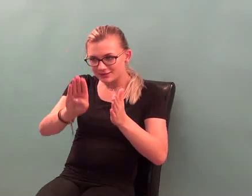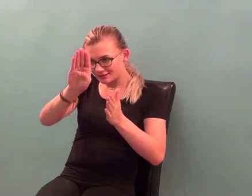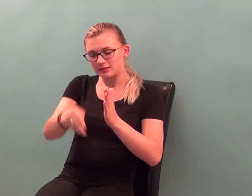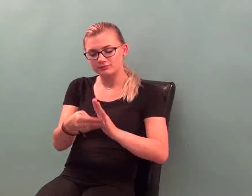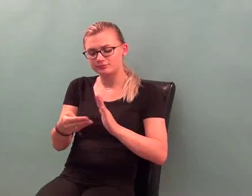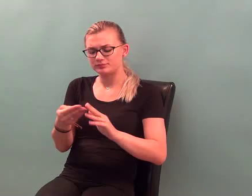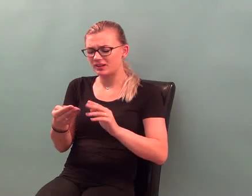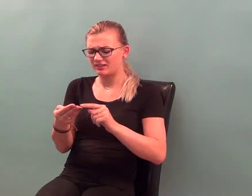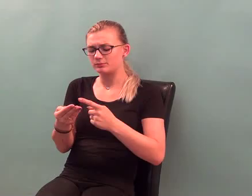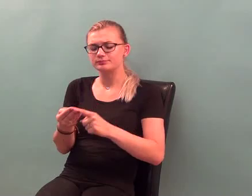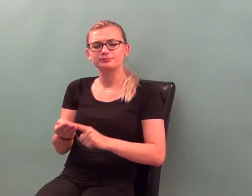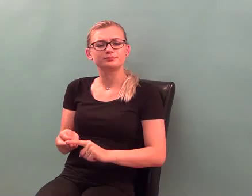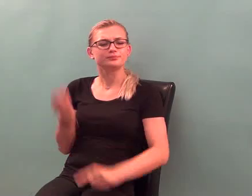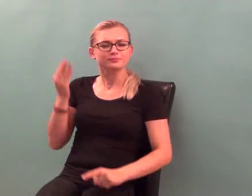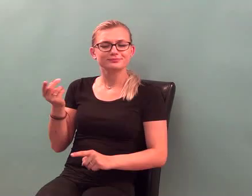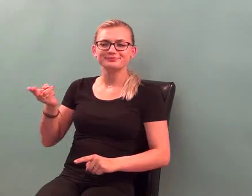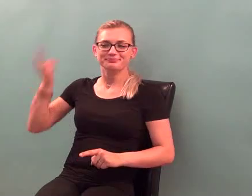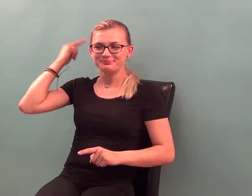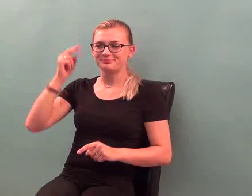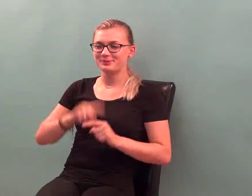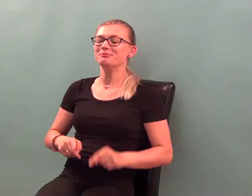Wyrzuca kit za siebie i trafia w policjanta. Policjant obruszył się.